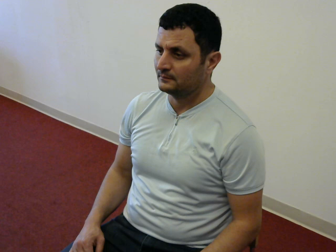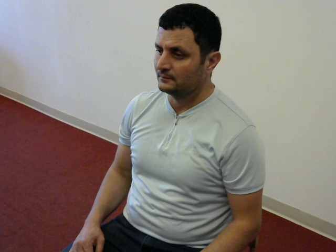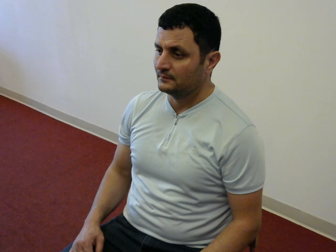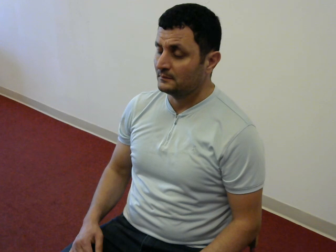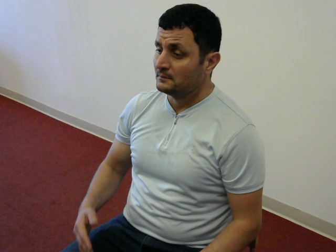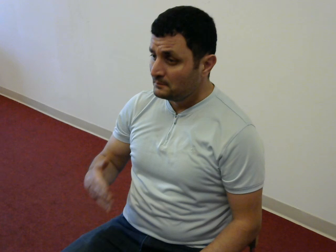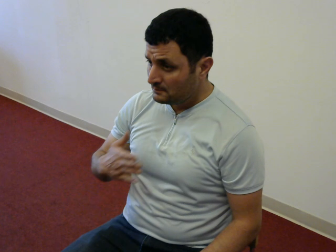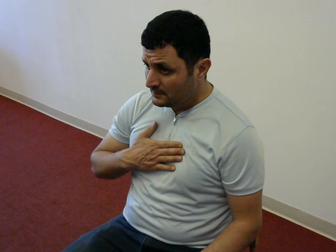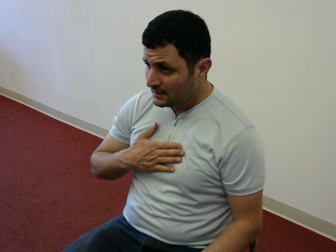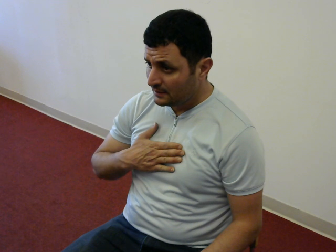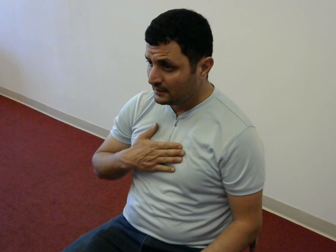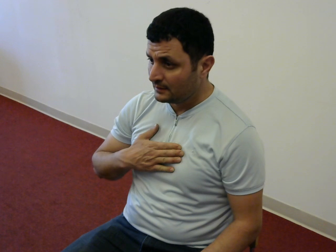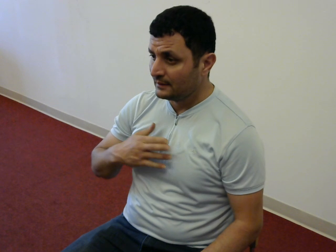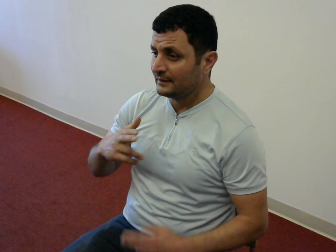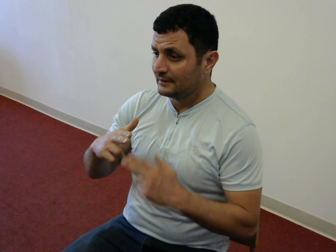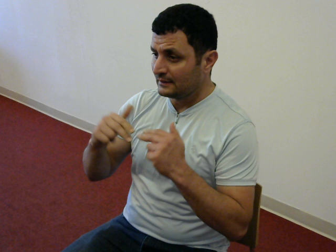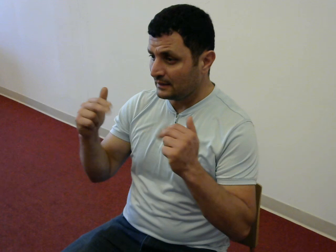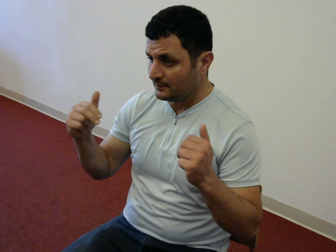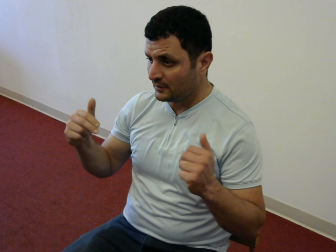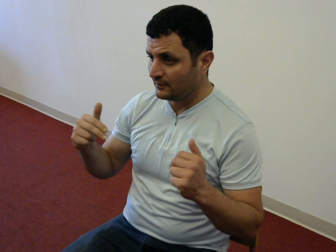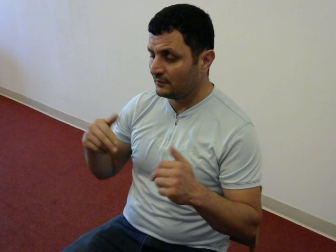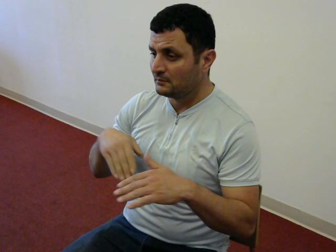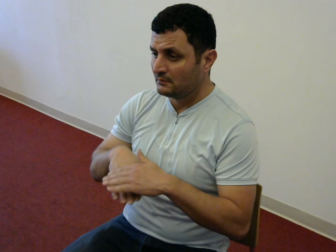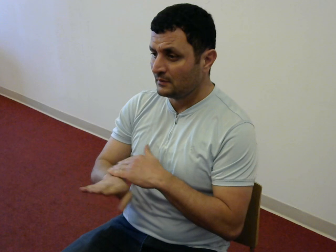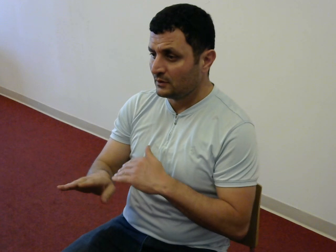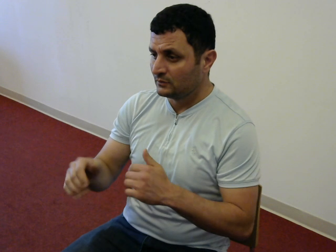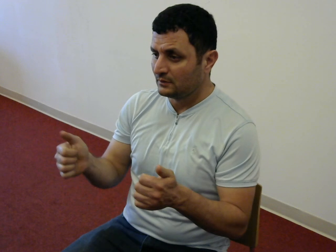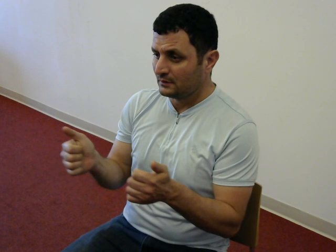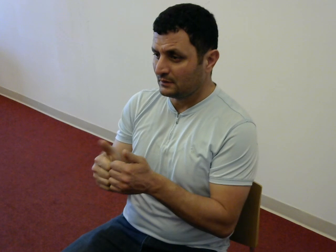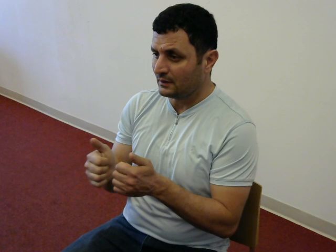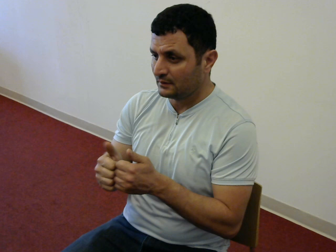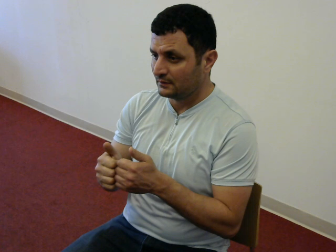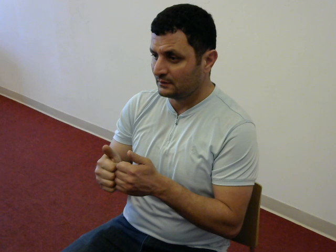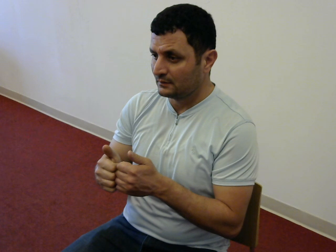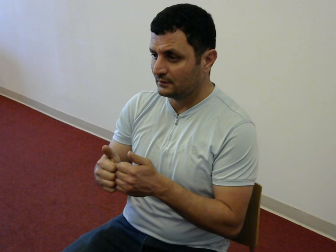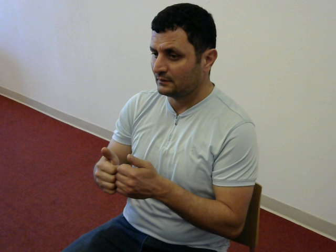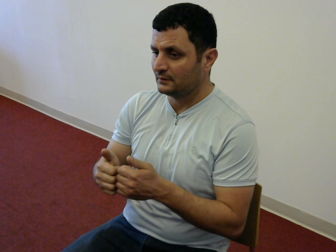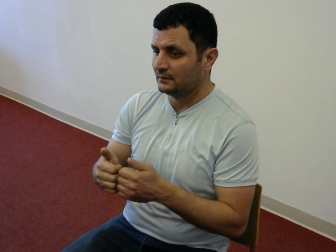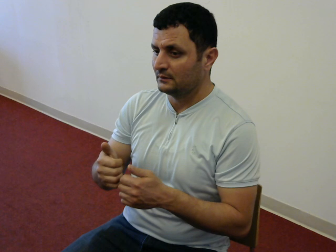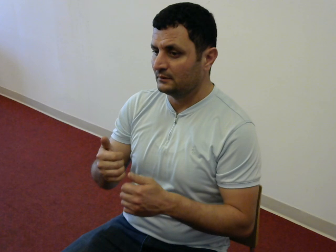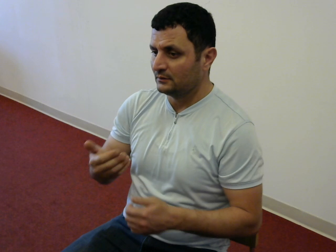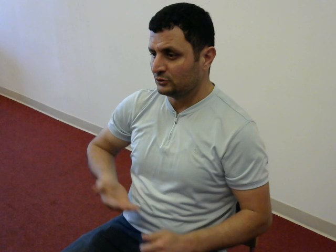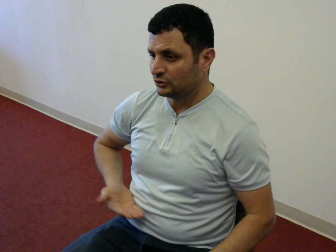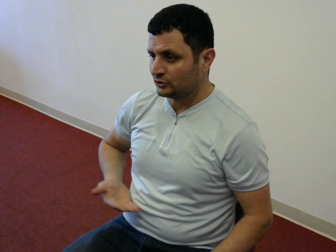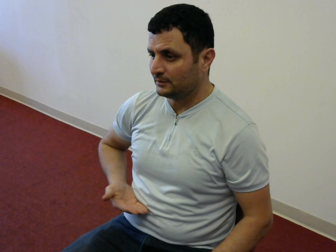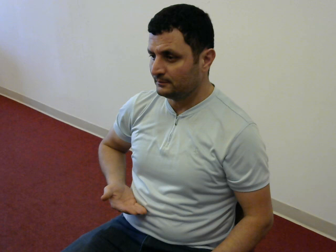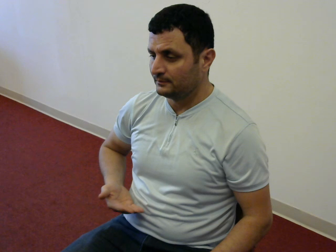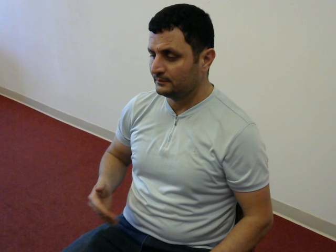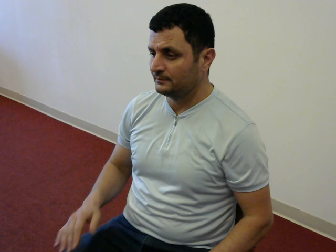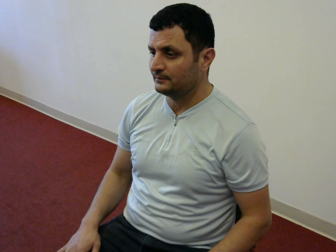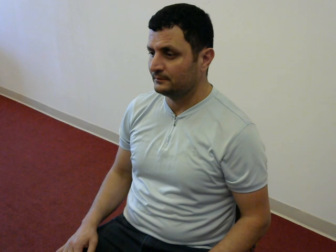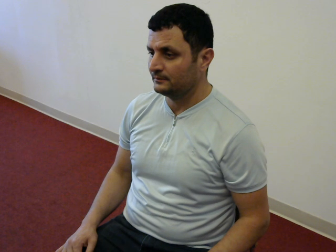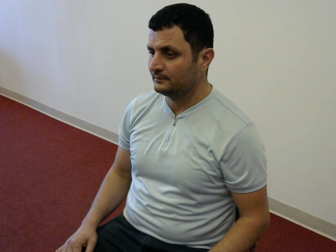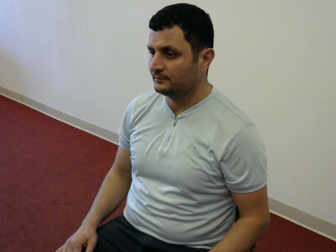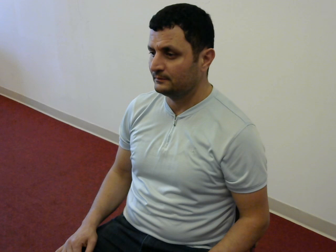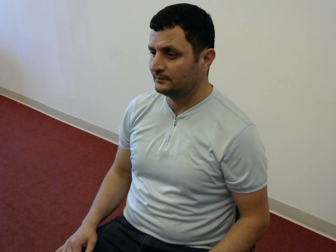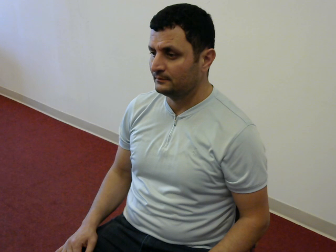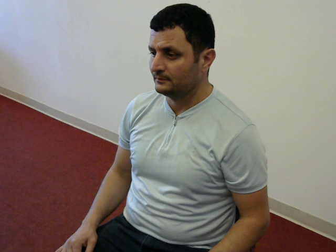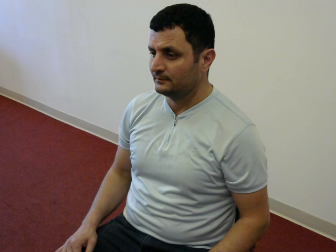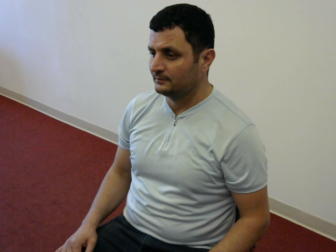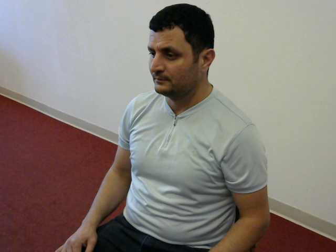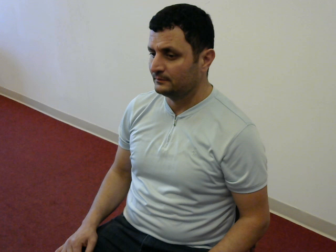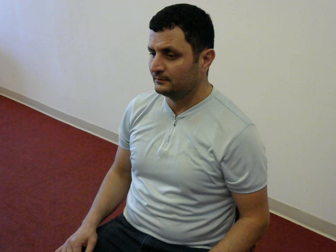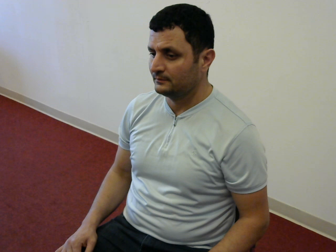Mən Nərimanov metrosunun yanında yaşayıram